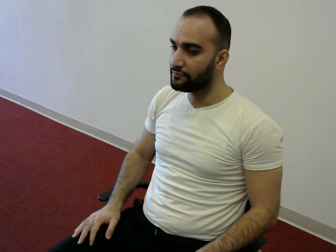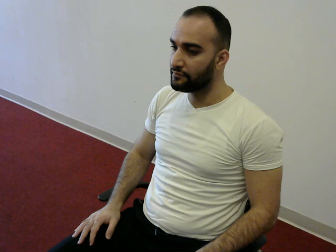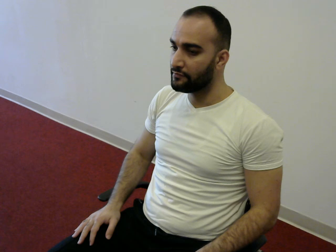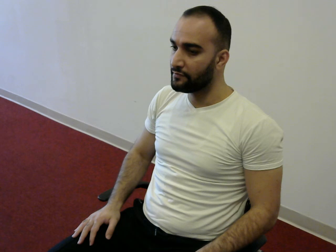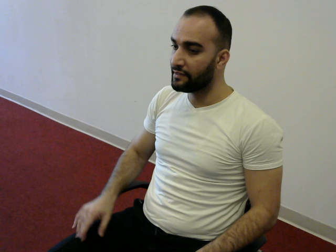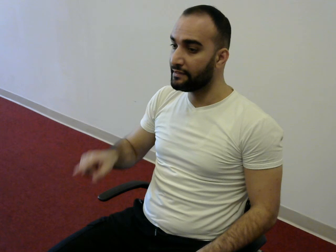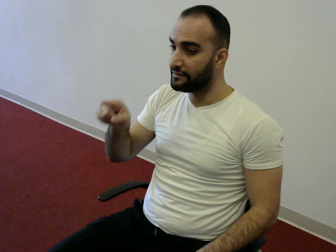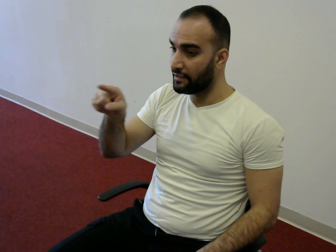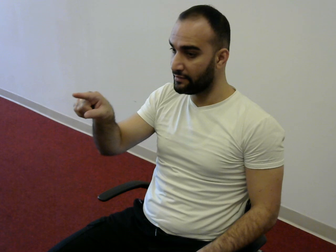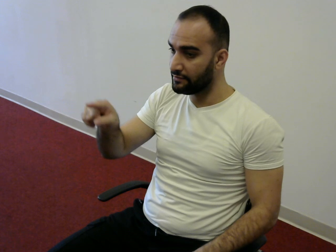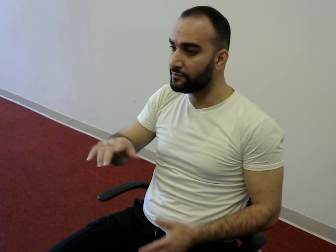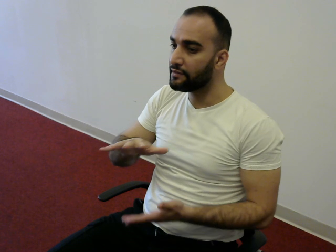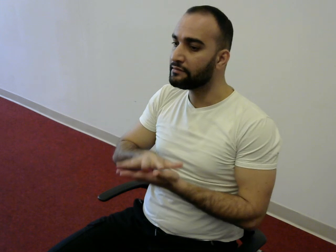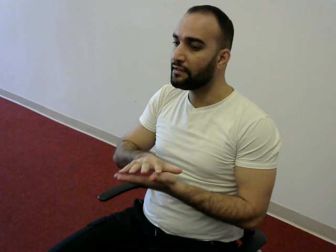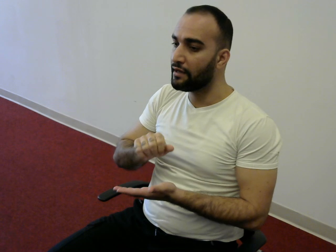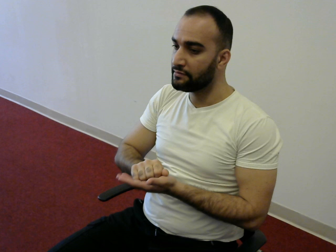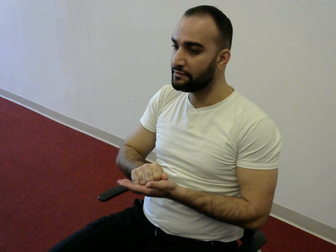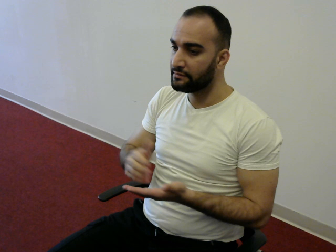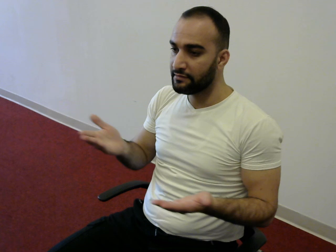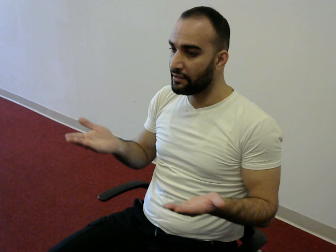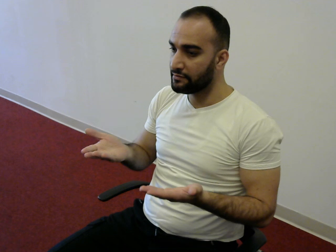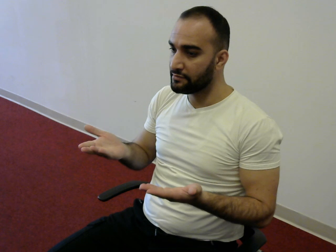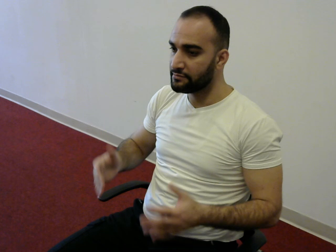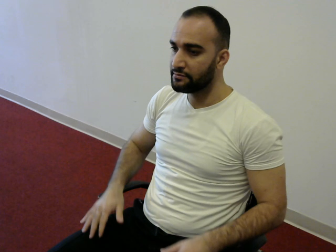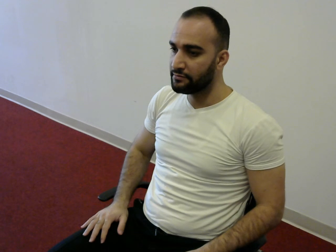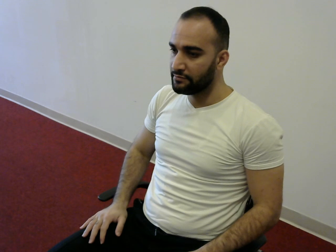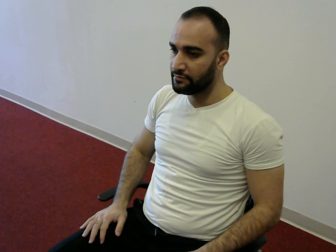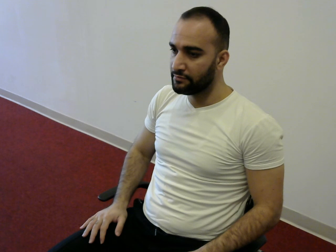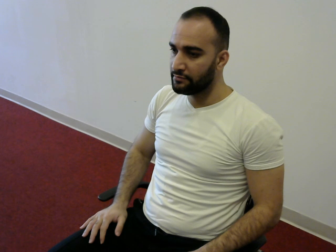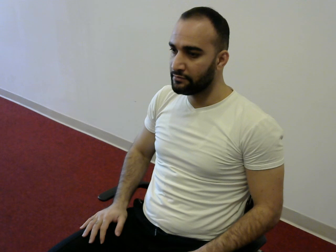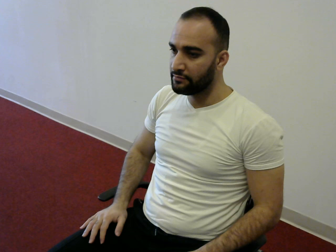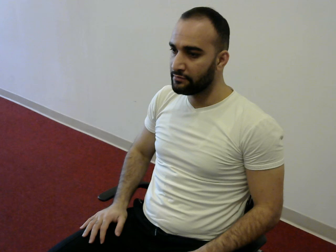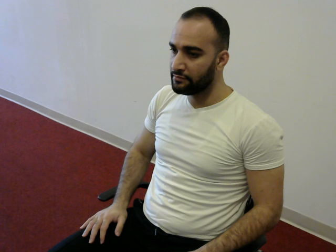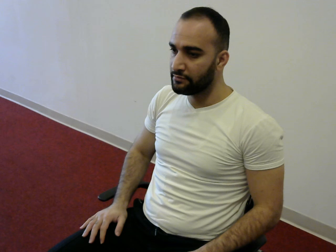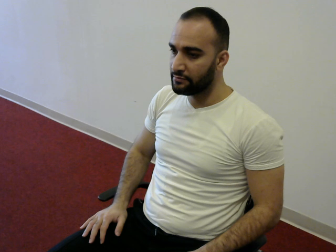Sənin ləqəbin nədir?